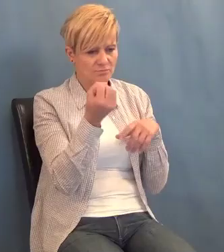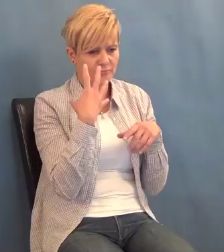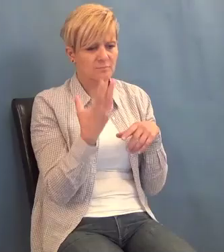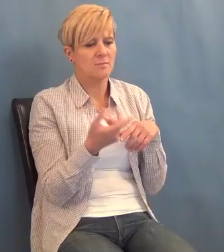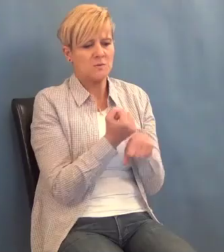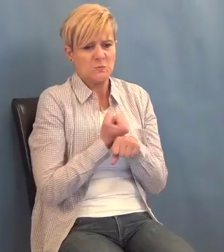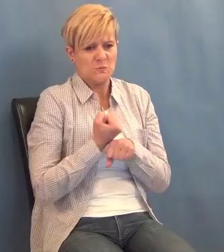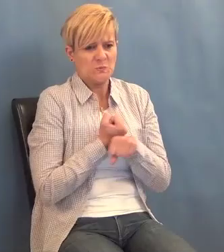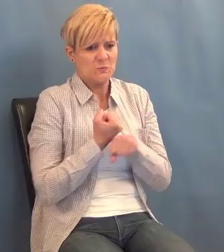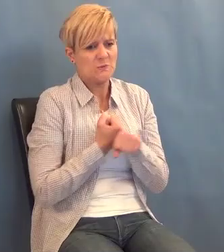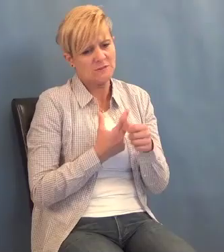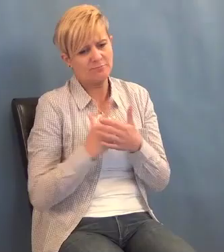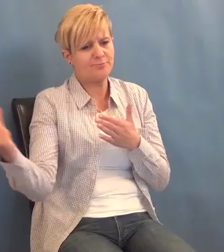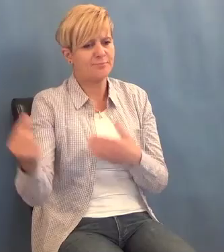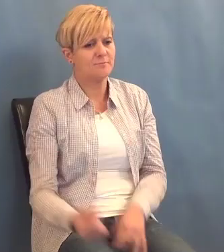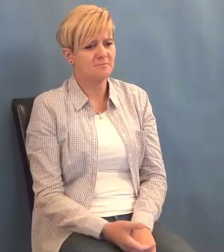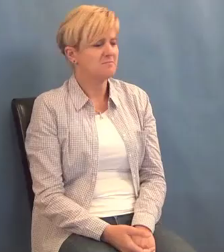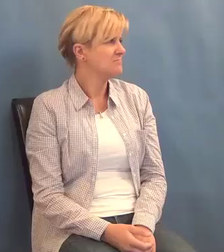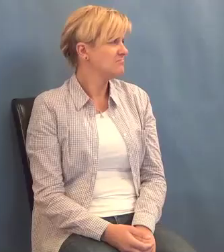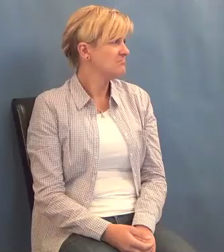Zdjęcie rentgenowskie, zatrucie, wyjść.